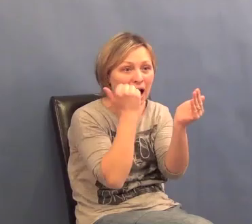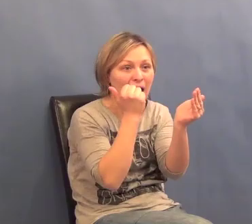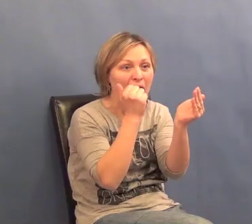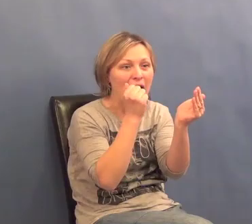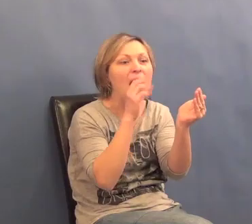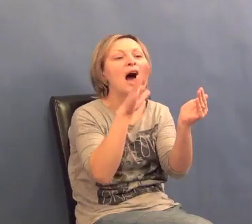Jabłko.